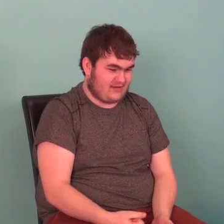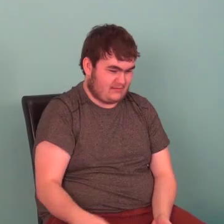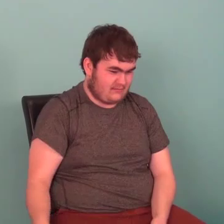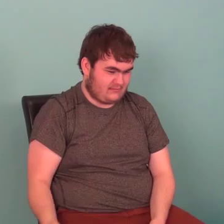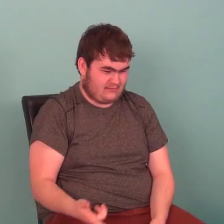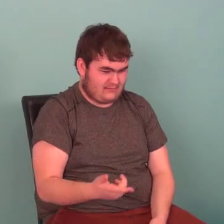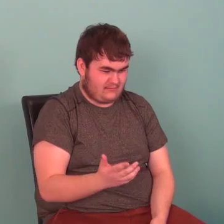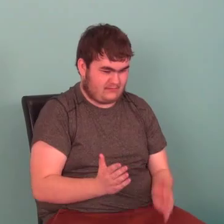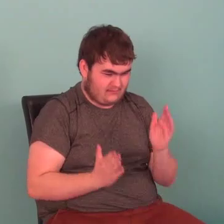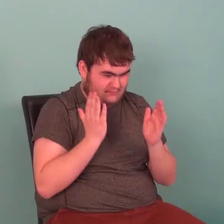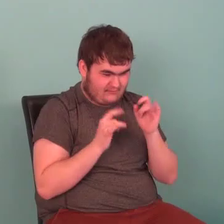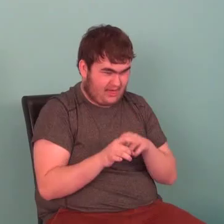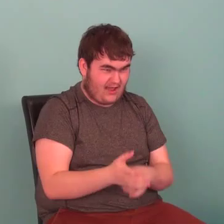Biega?